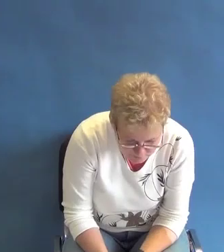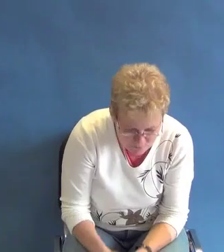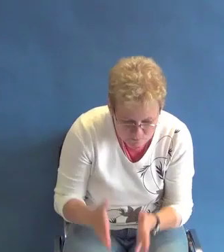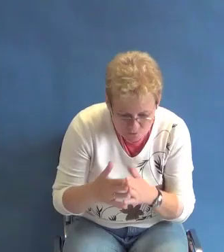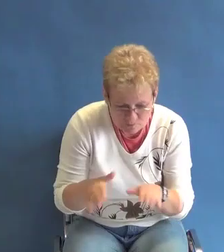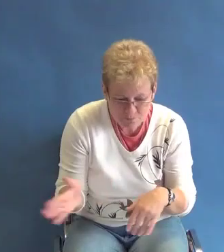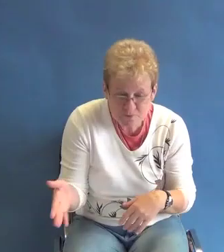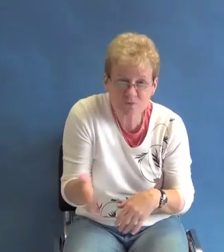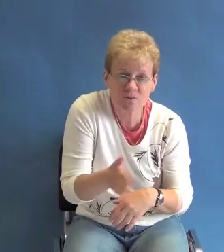Zostaję w domu i sprzątam.